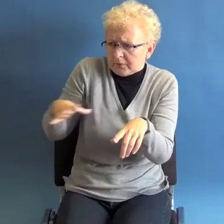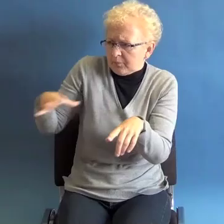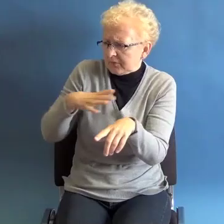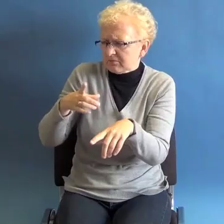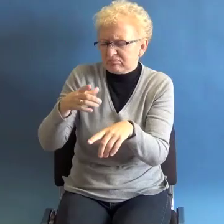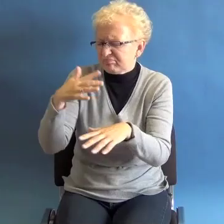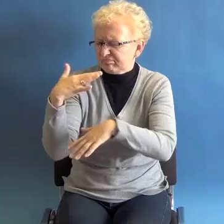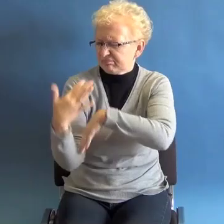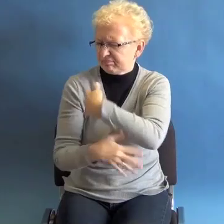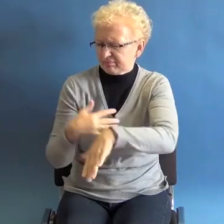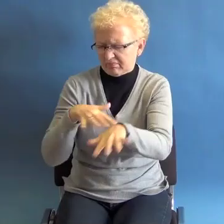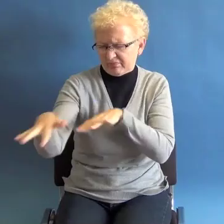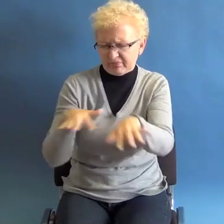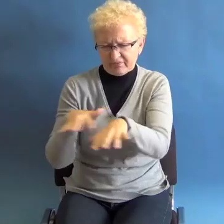Jest duży bałagan.